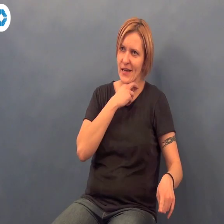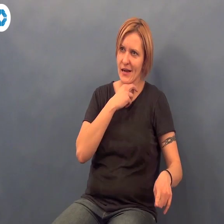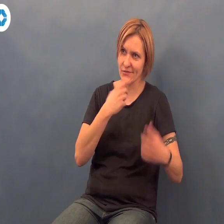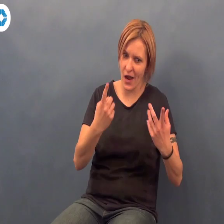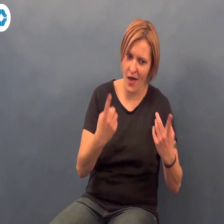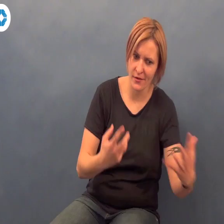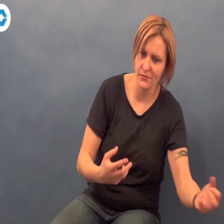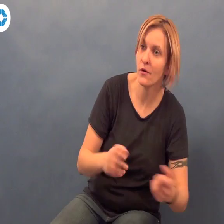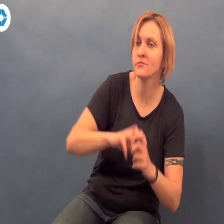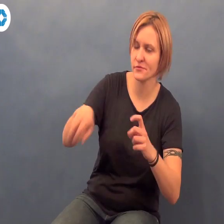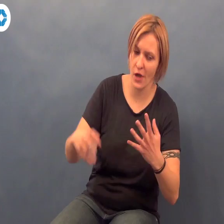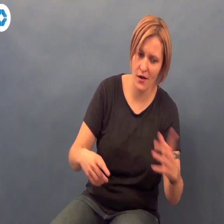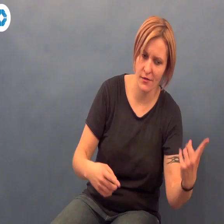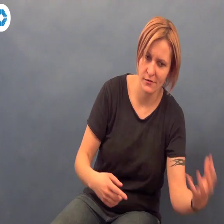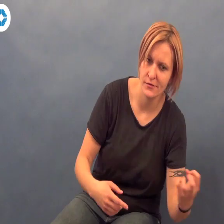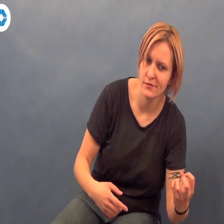Chce wziąć jedną gruszkę, zsiada z roweru, chce wziąć jedną.